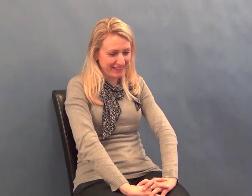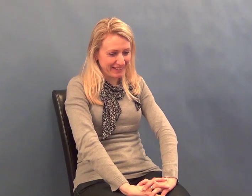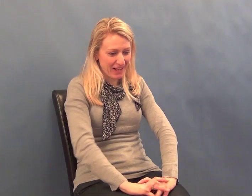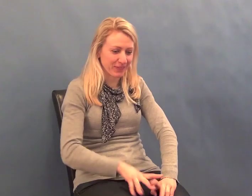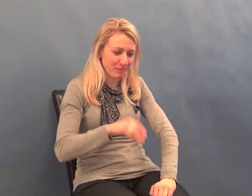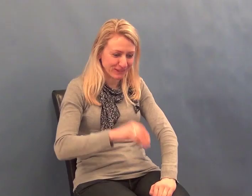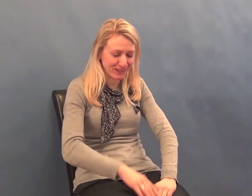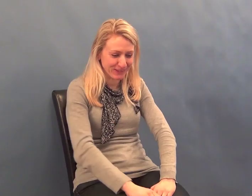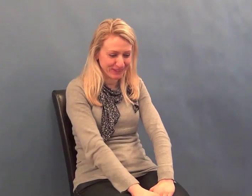Od początku.